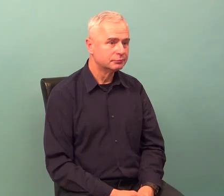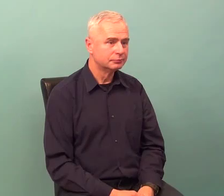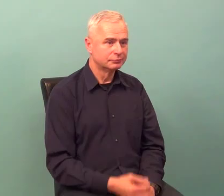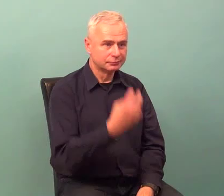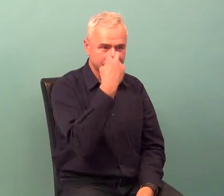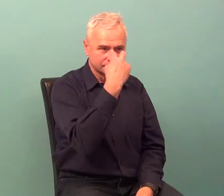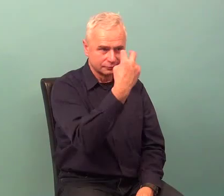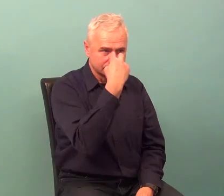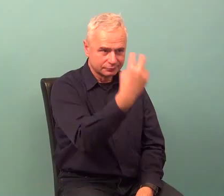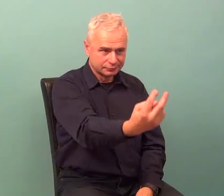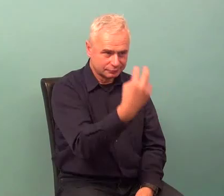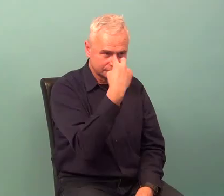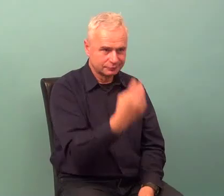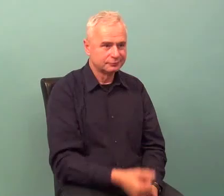Patrz na mnie.